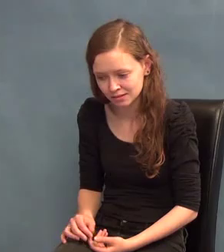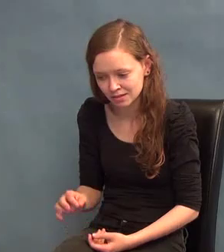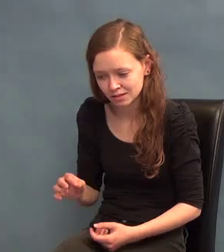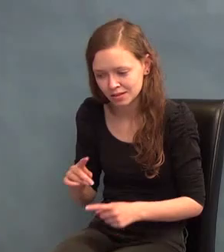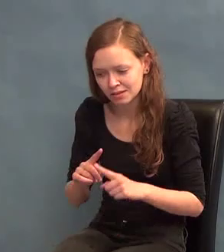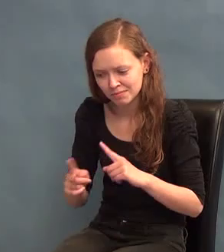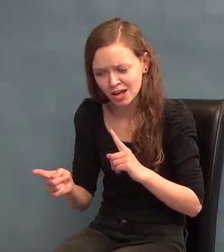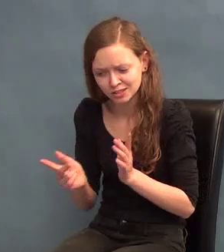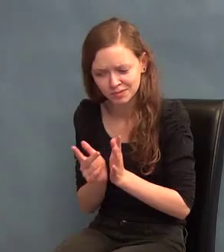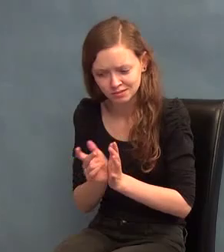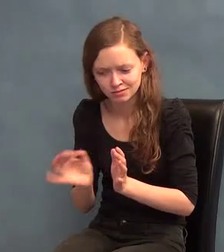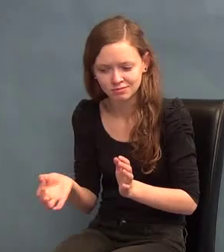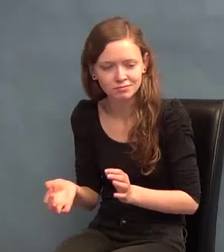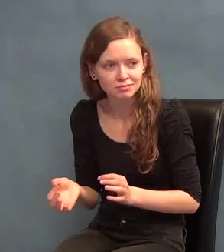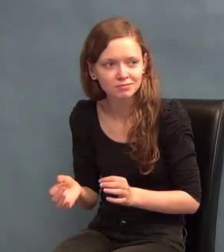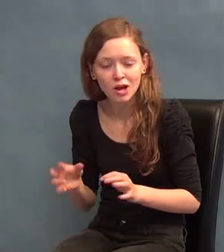Po osiemnastej, dobrze.